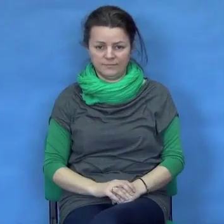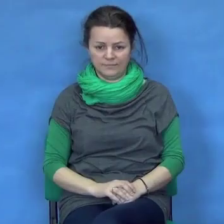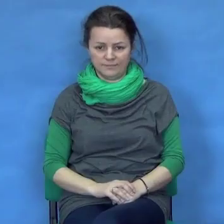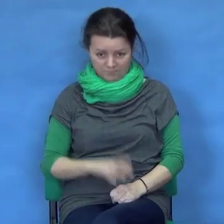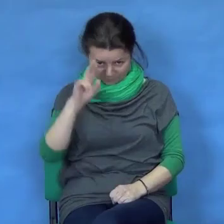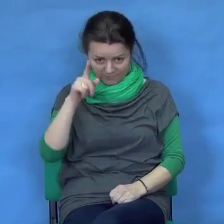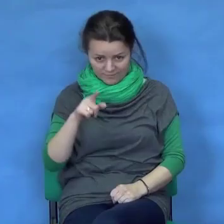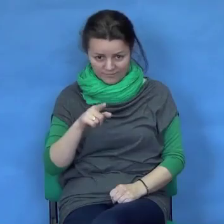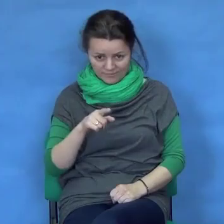Zorientowałaś się?